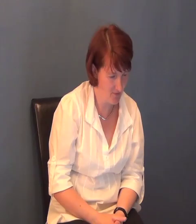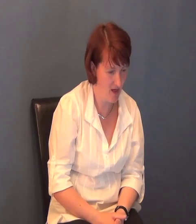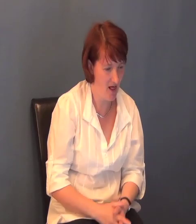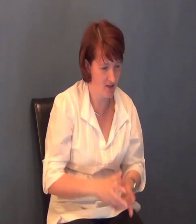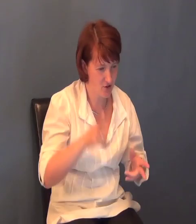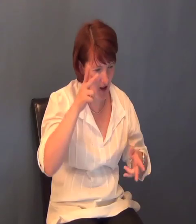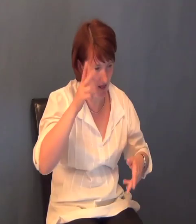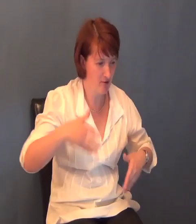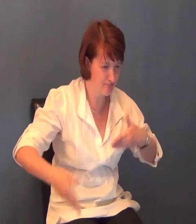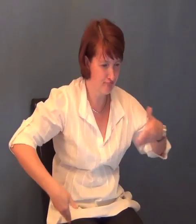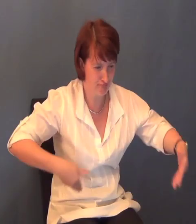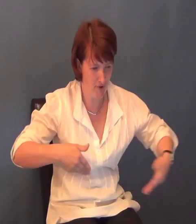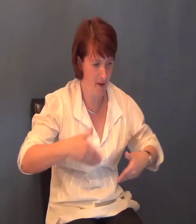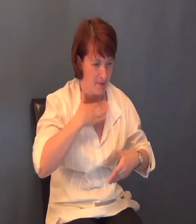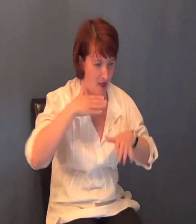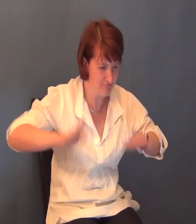Jeleń idzie, a pies biega za nim.